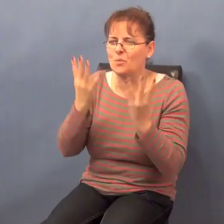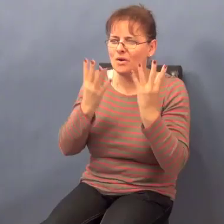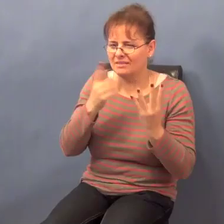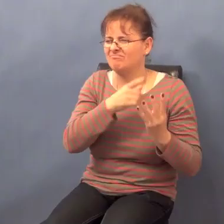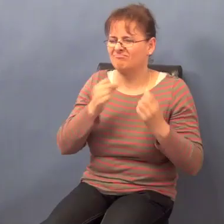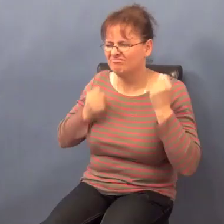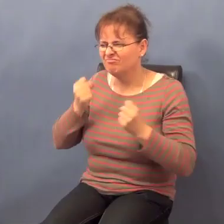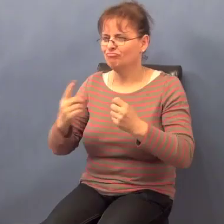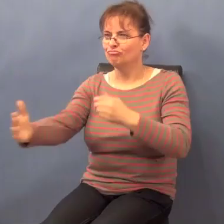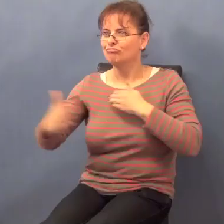Wiesz, płot....